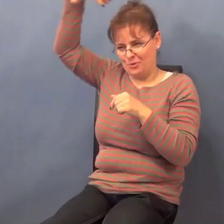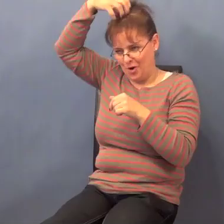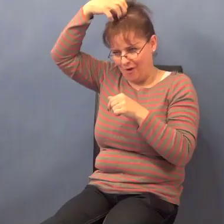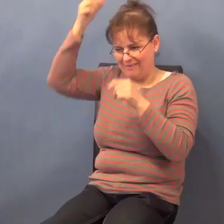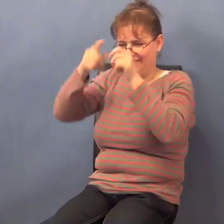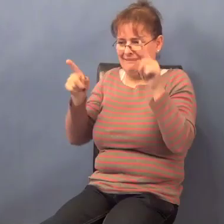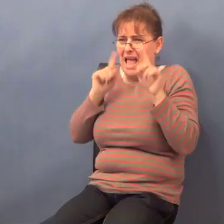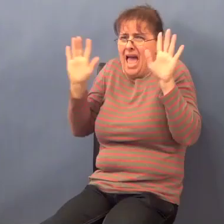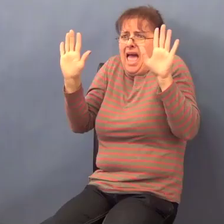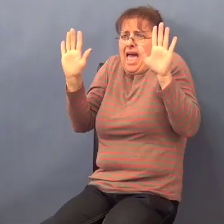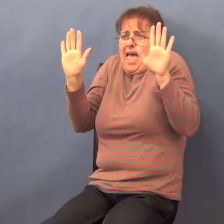Jabłko jest na głowie, a ten drugi strzela.